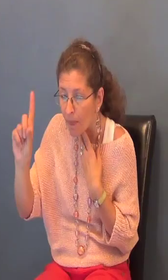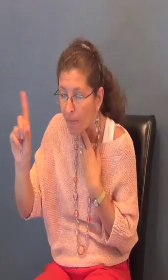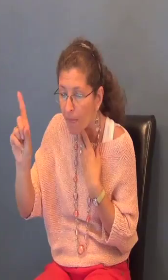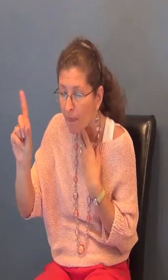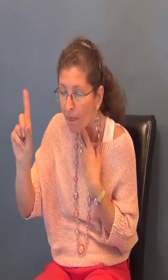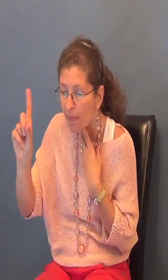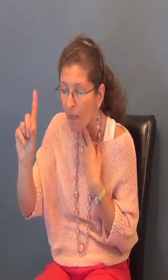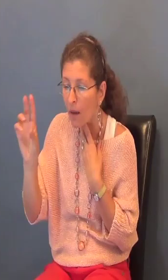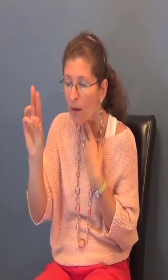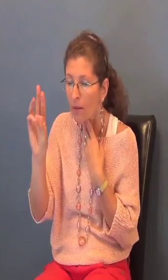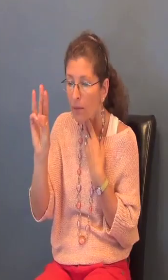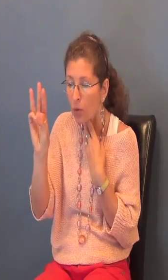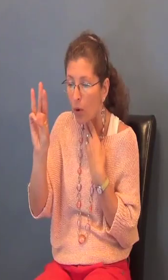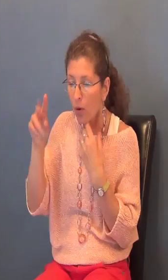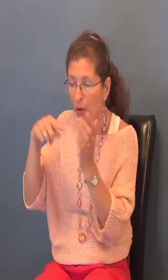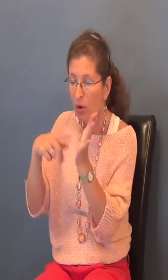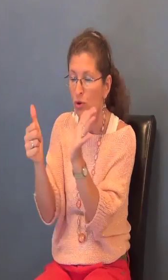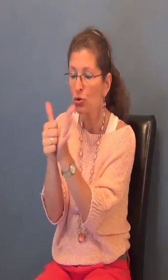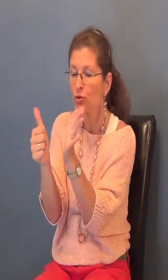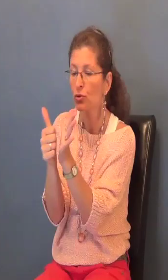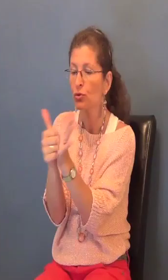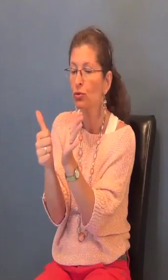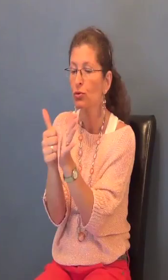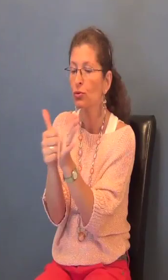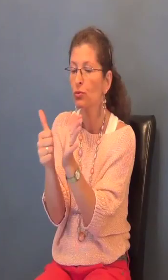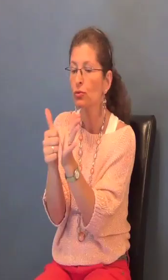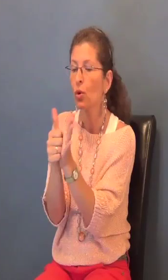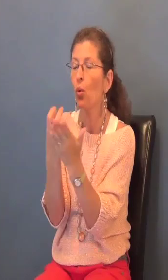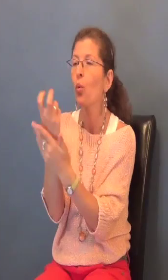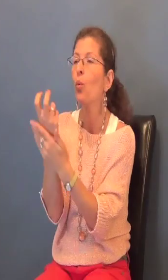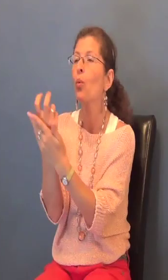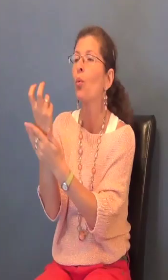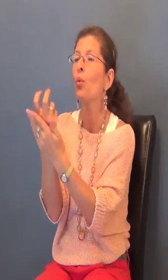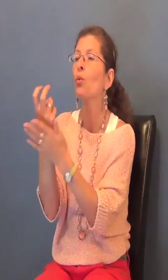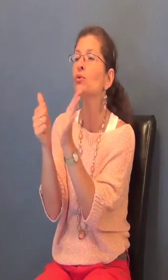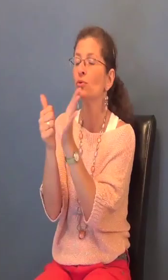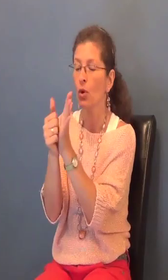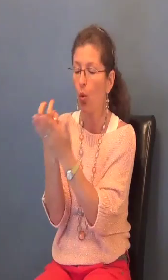Nie, nie, to wtorek szesnastego lutego.